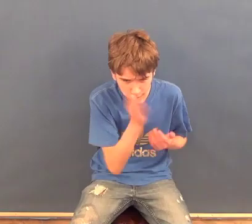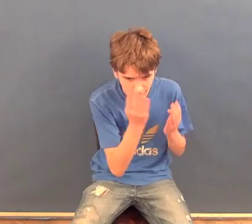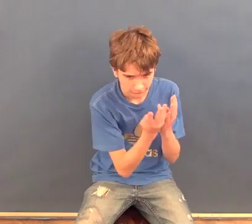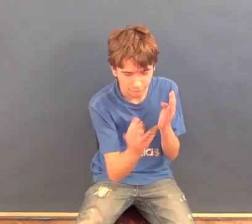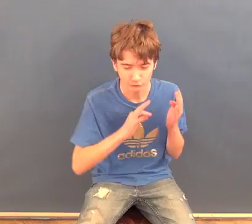To jest jego dom.